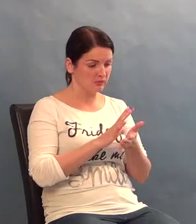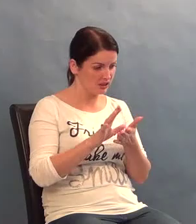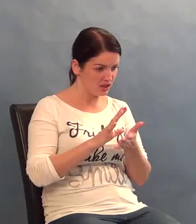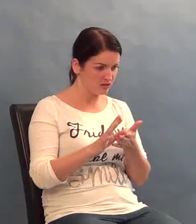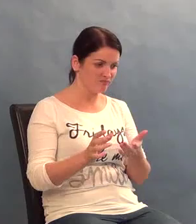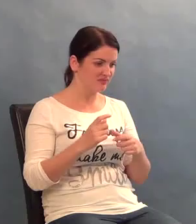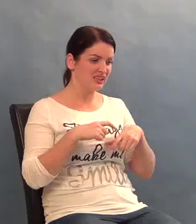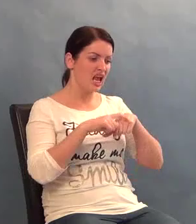Dziwne.